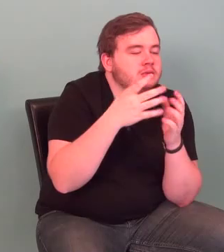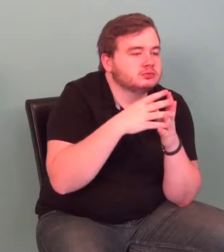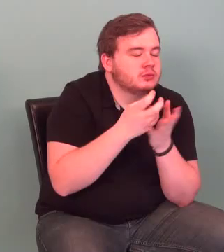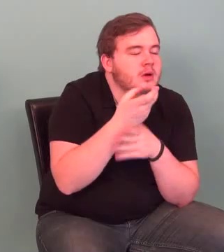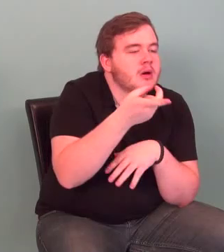Dziesiątego lutego.